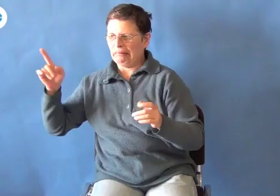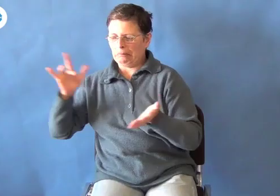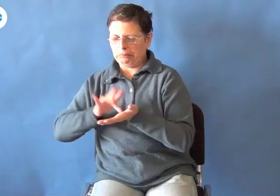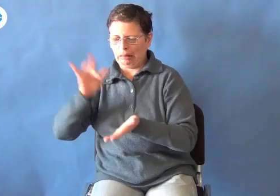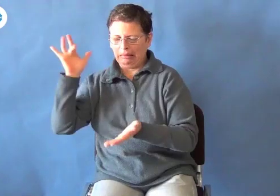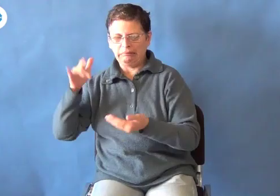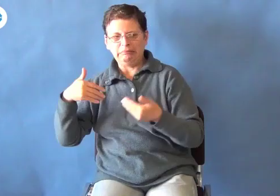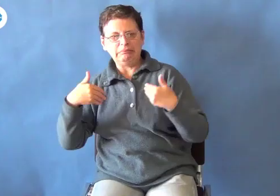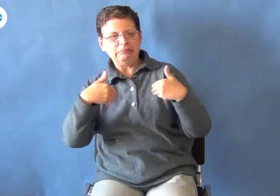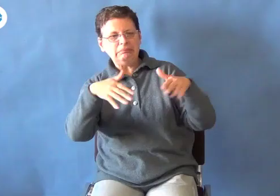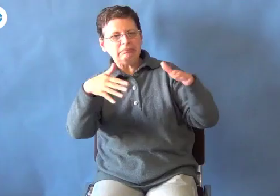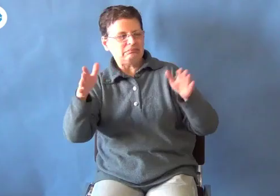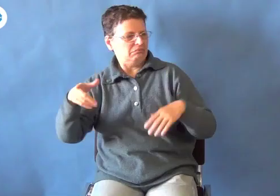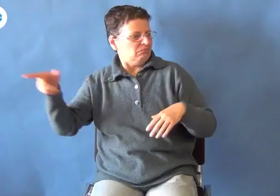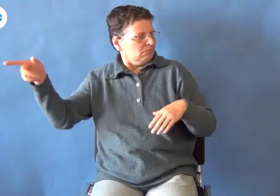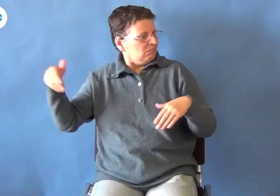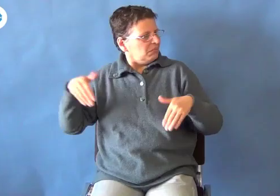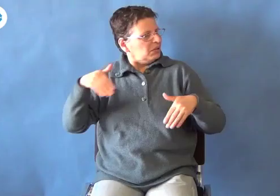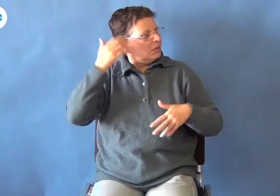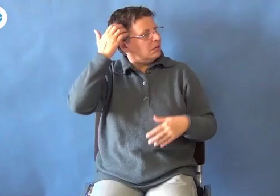Oni są wrażliwi i może dlatego nie chcą.